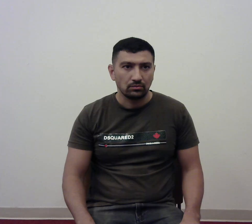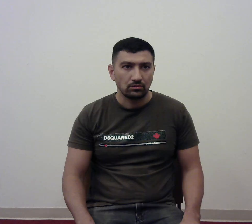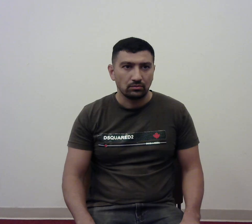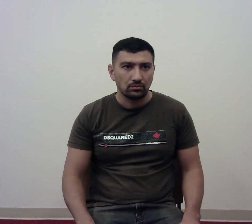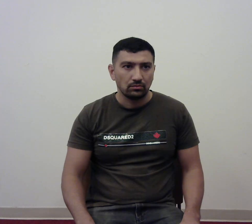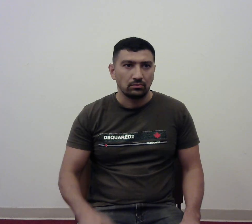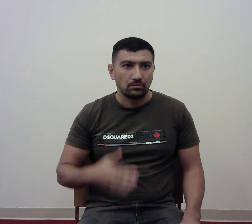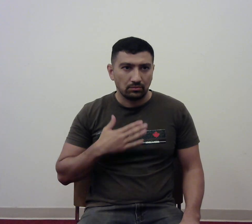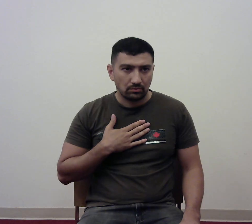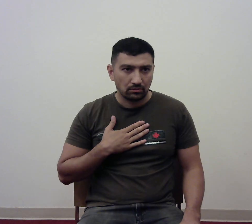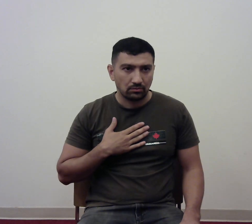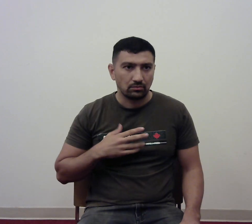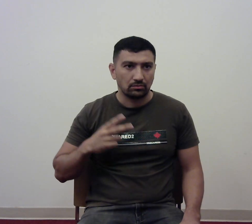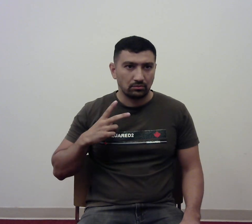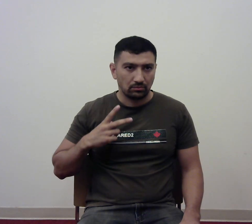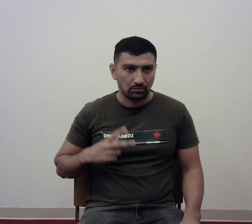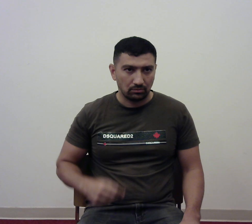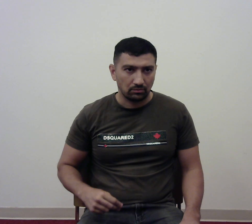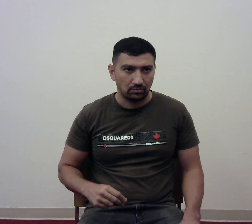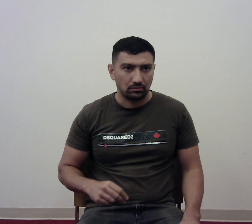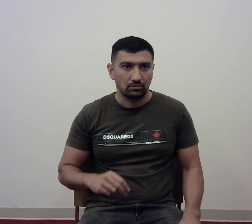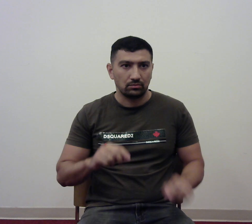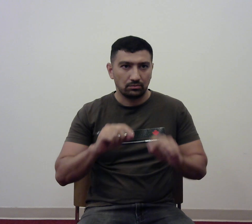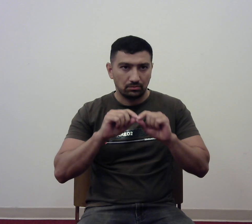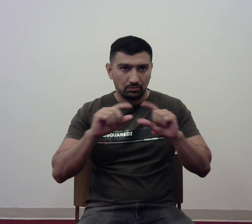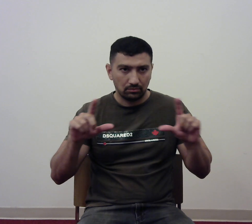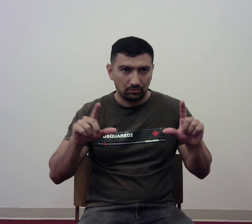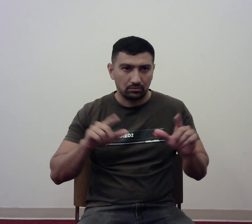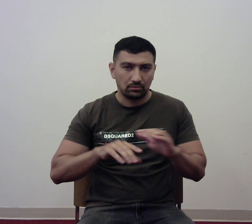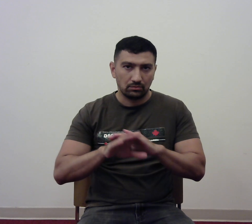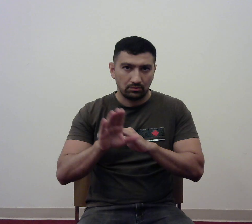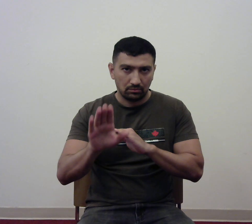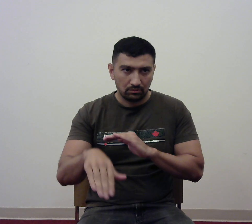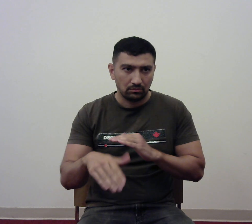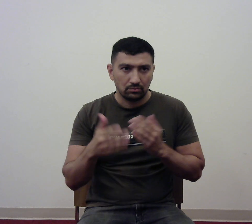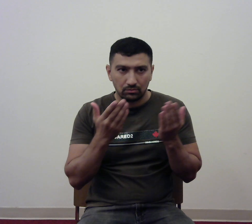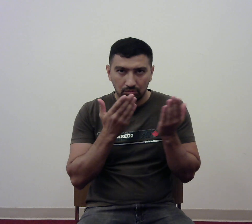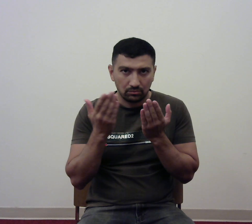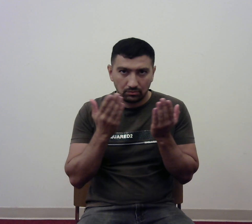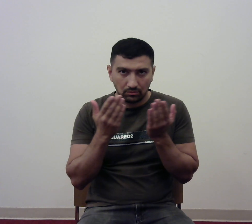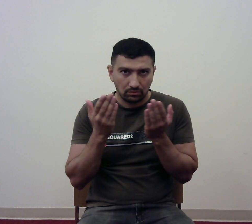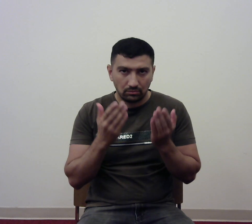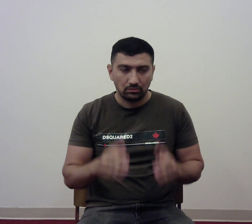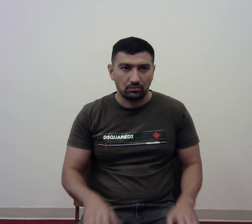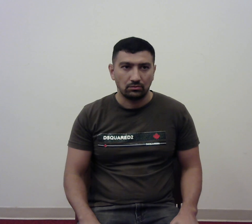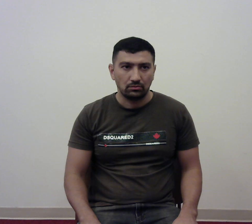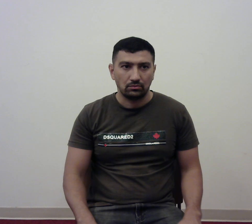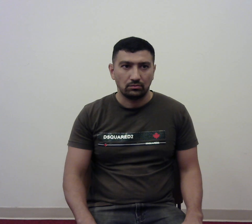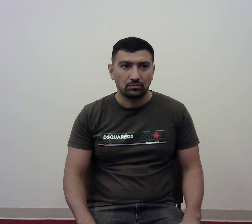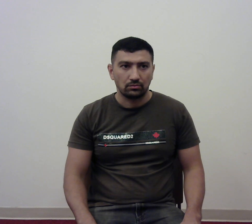Mənim qızım məktəbə gedir, oxuyur